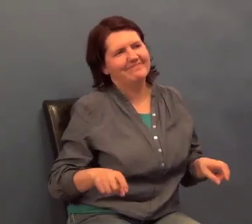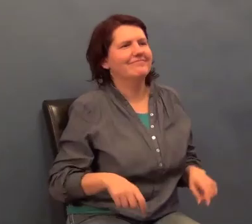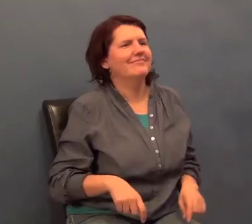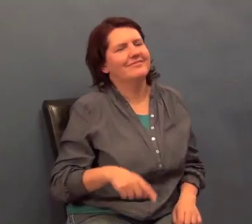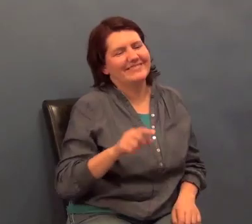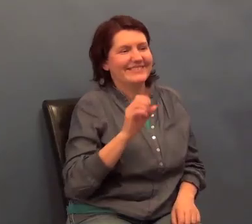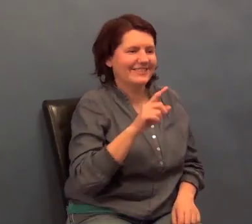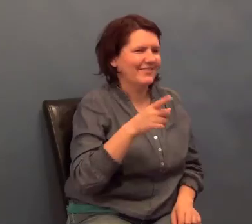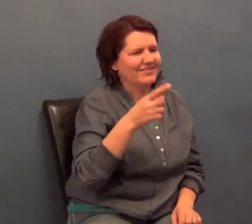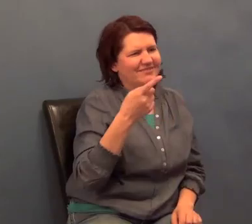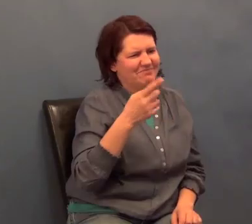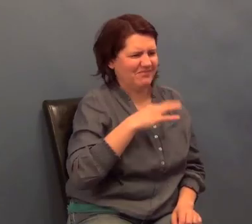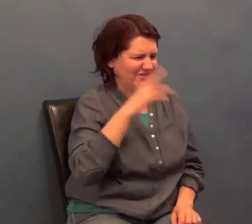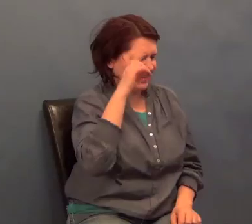On pewnie jest tatą tego chłopca.